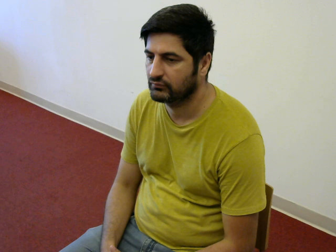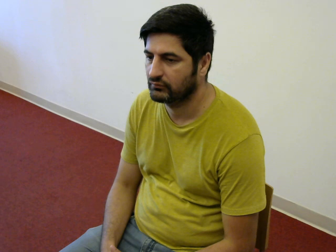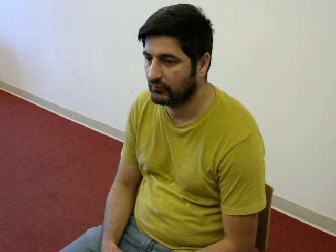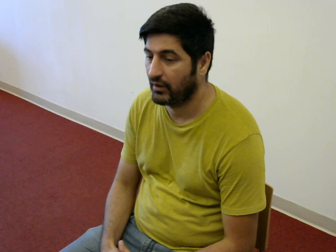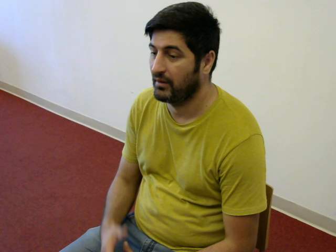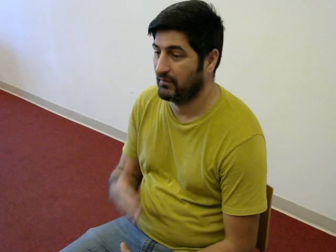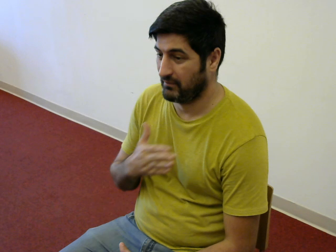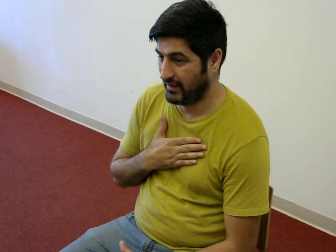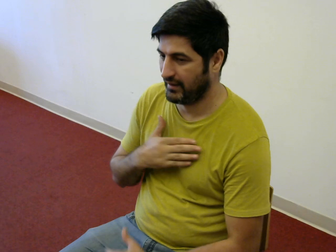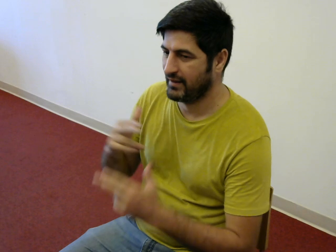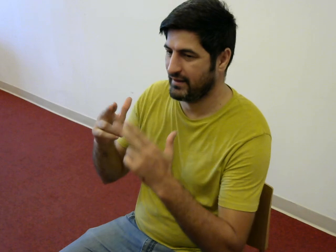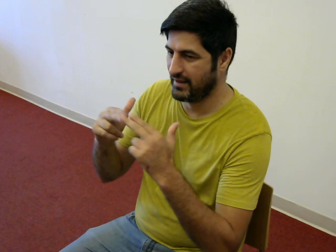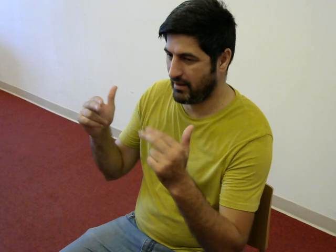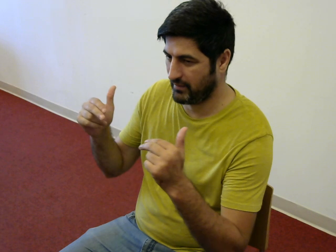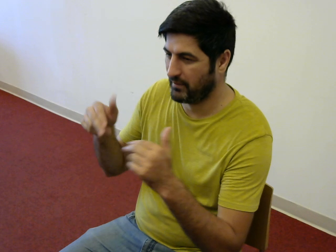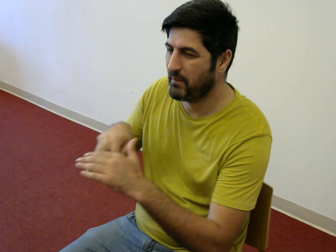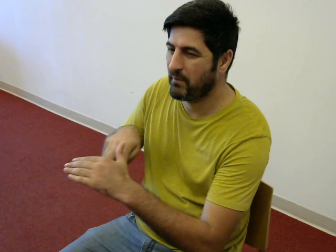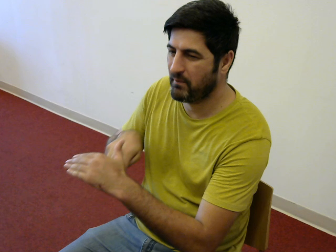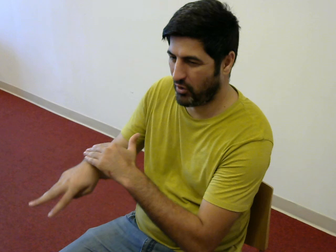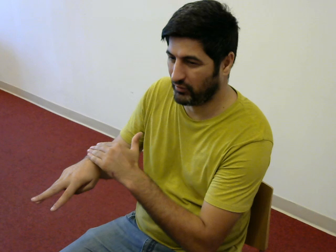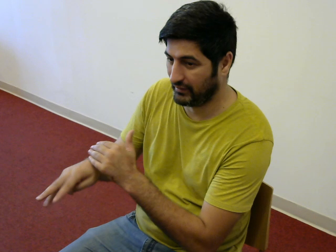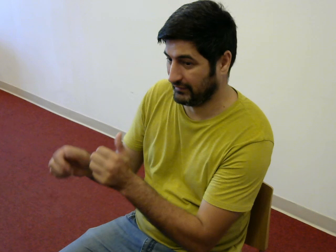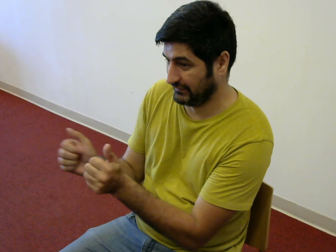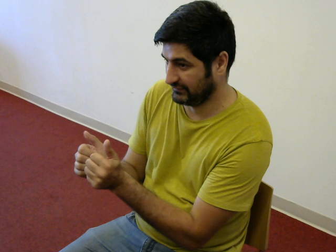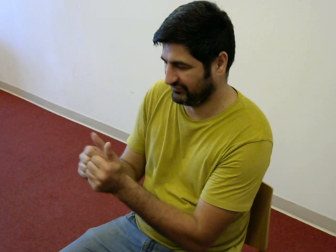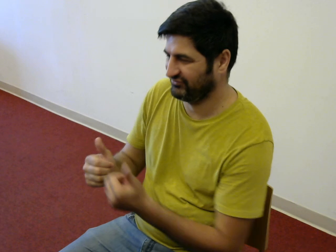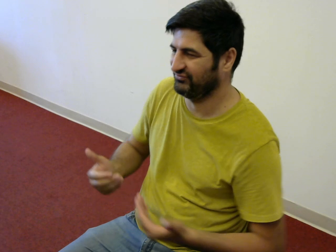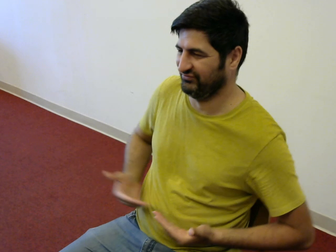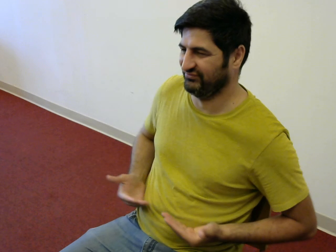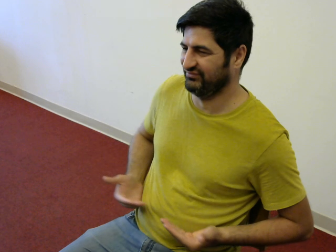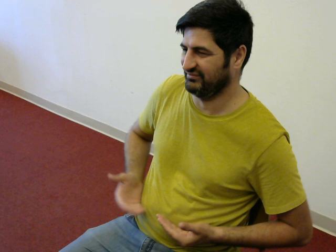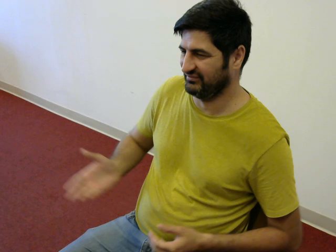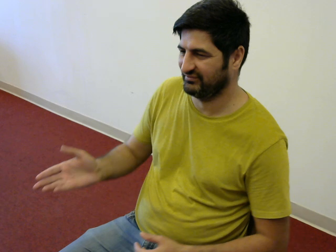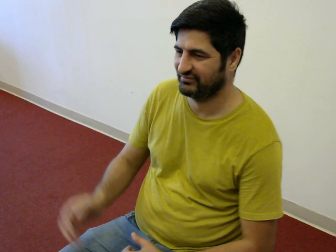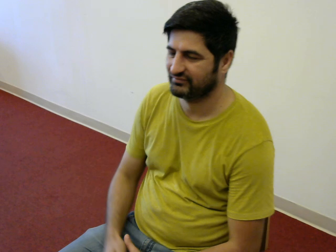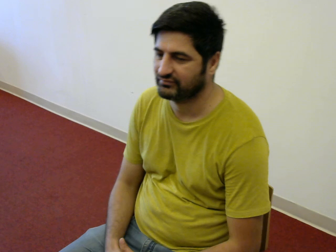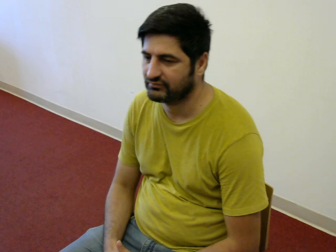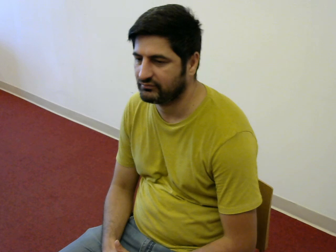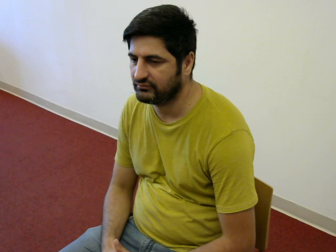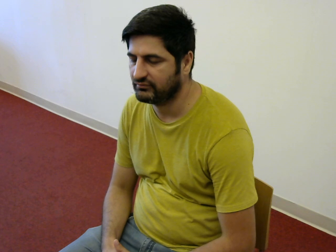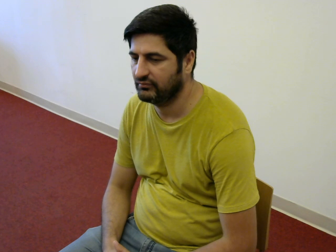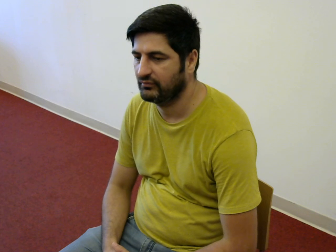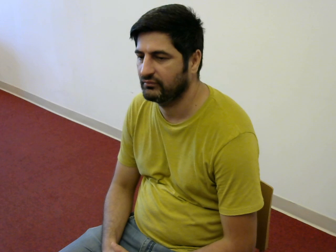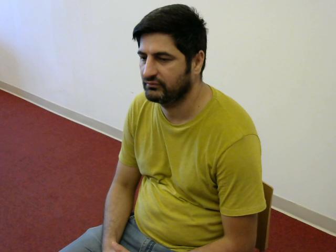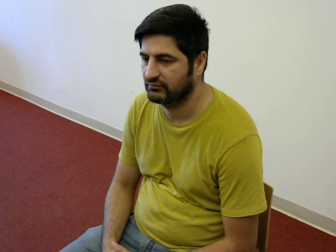Mən Nərimanov metrosunun yanında yaşayıram